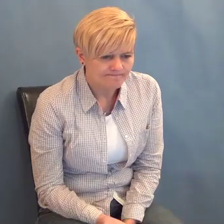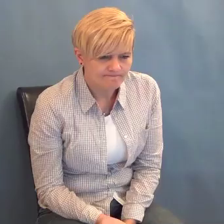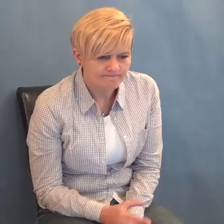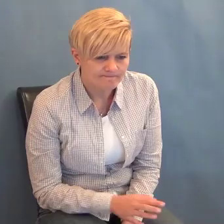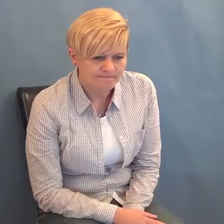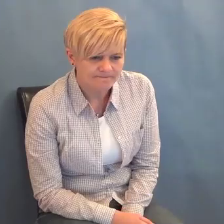Hm.